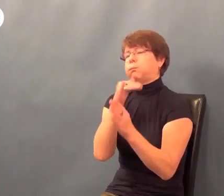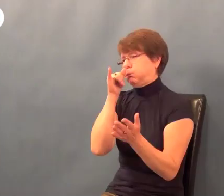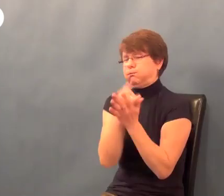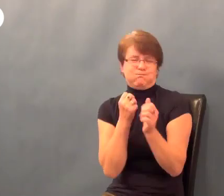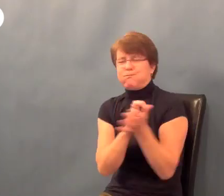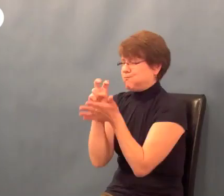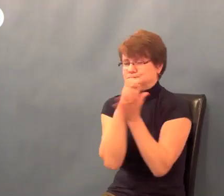Żaba tak się ruszała, że słoik spadł.